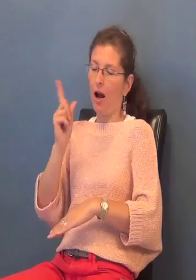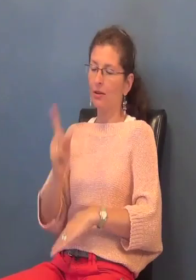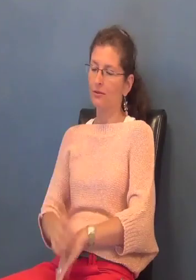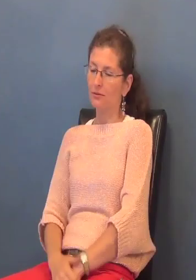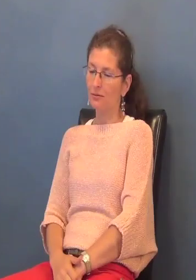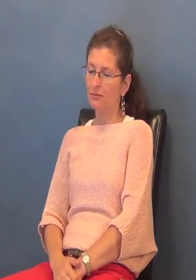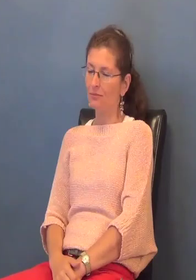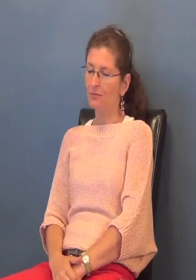Zakaz.